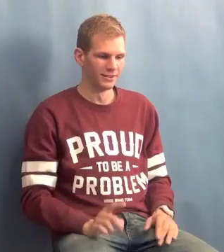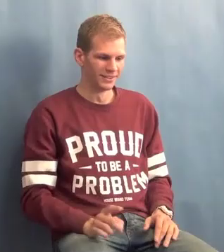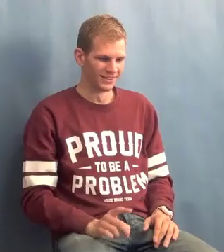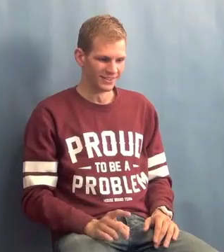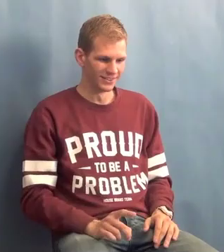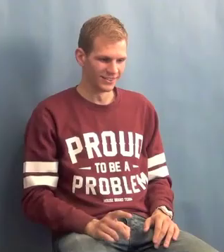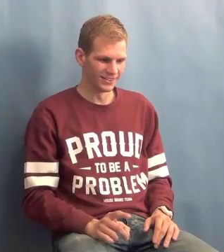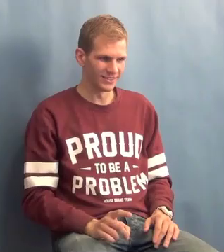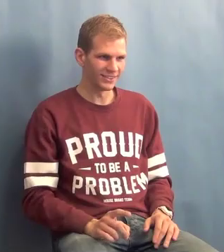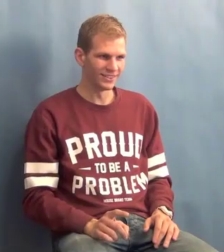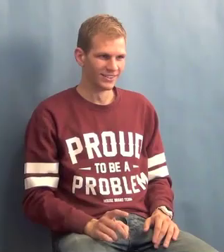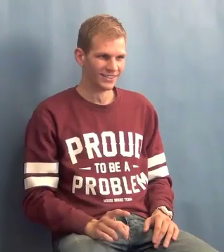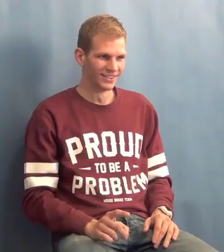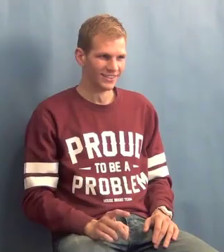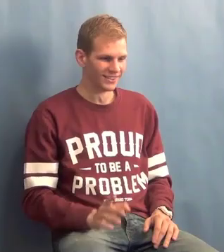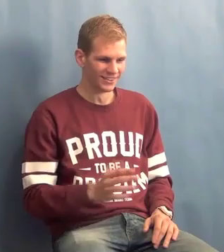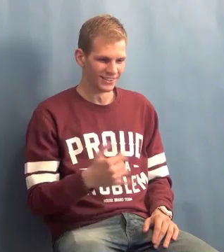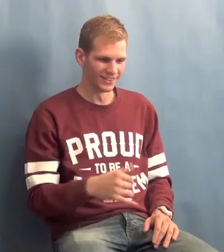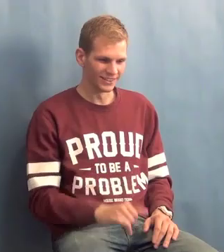Nie, nie.